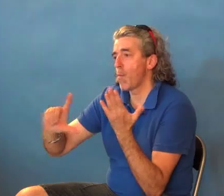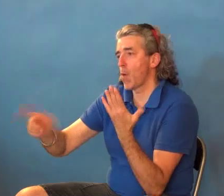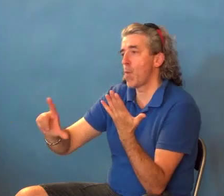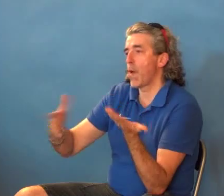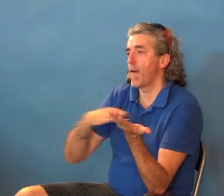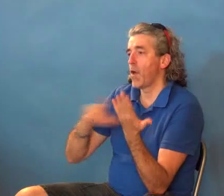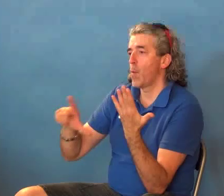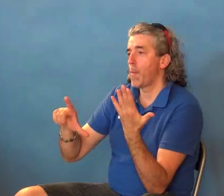Po siódmej, po siódmej mam wolne.